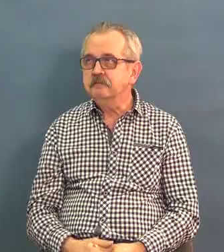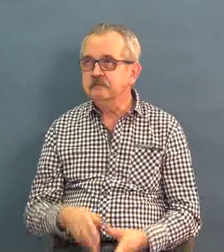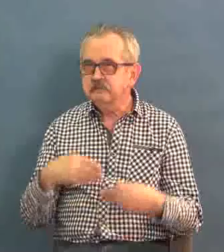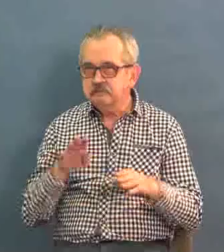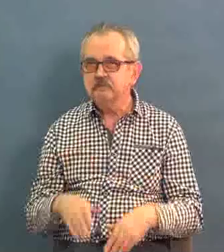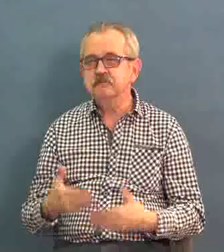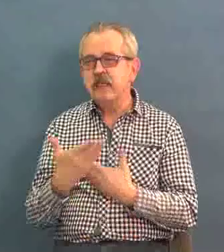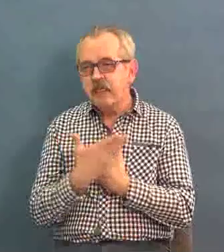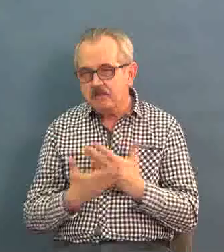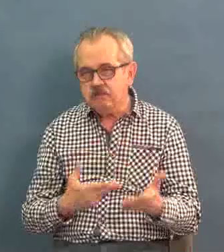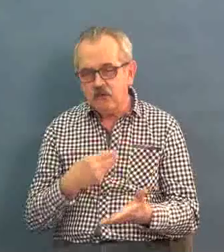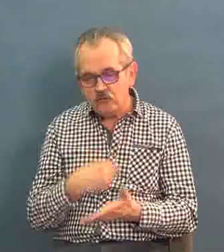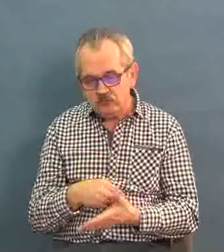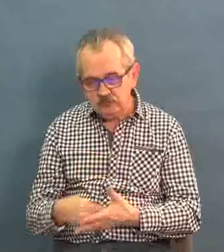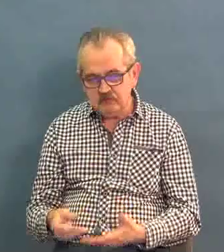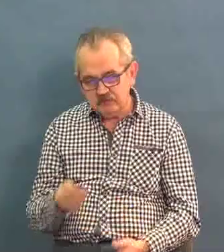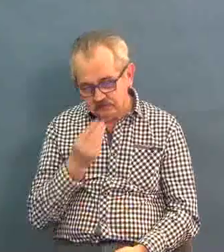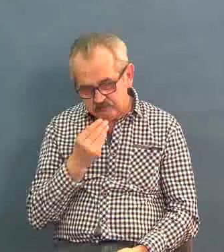W sklepie kupię chleb, jedzenie.